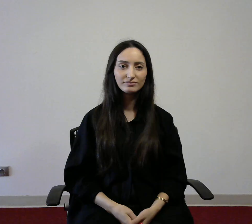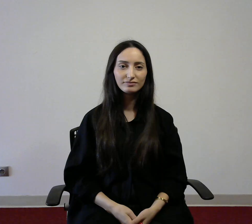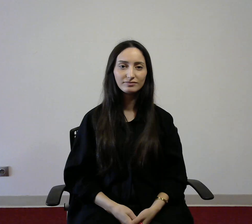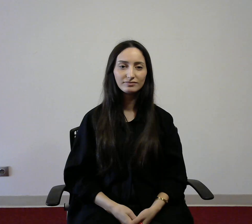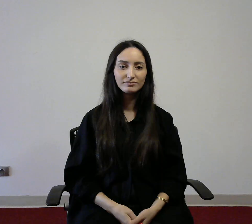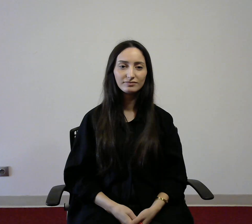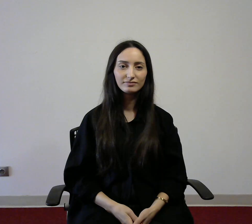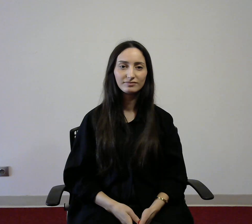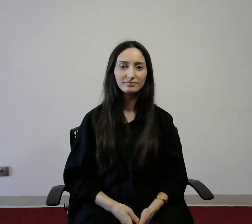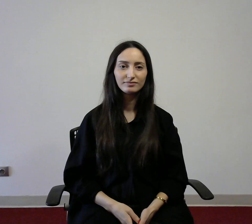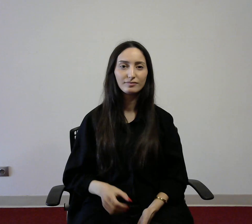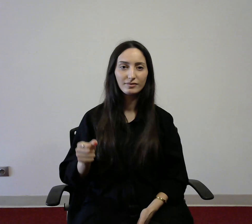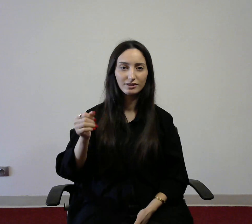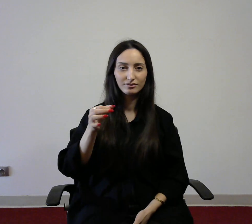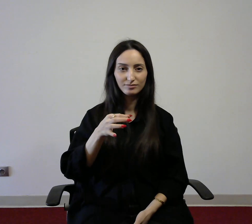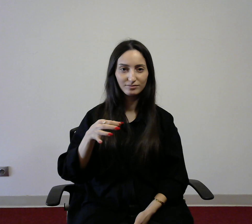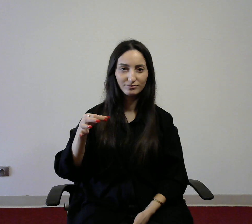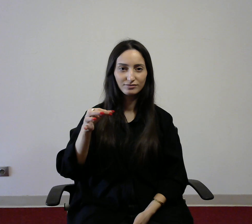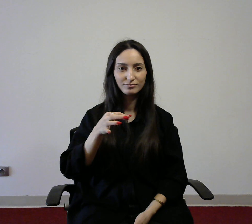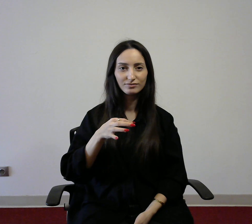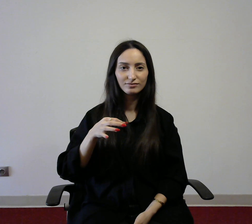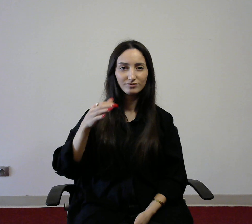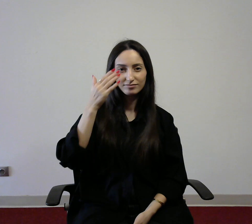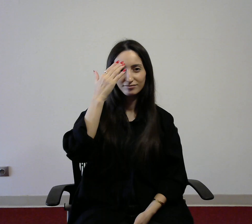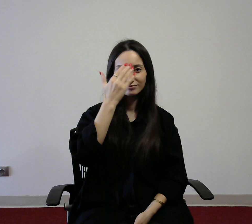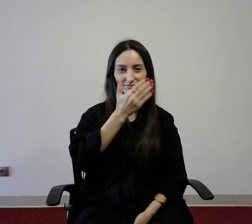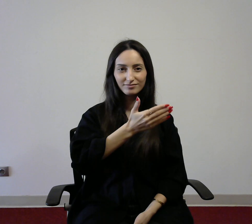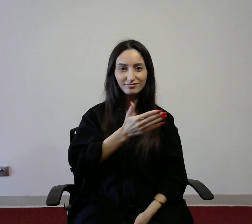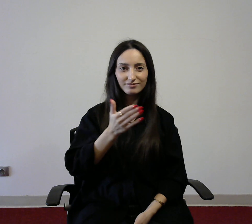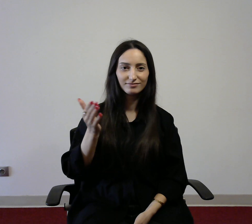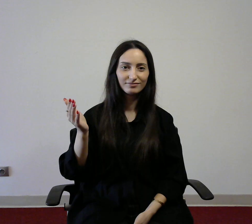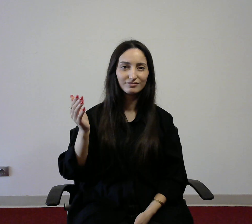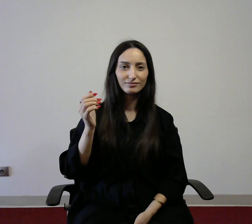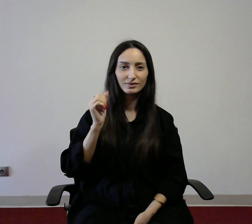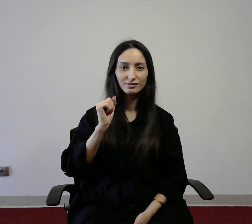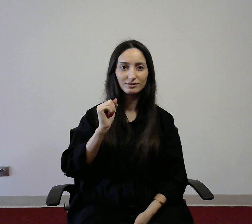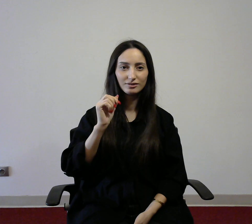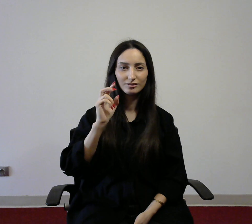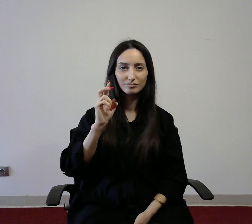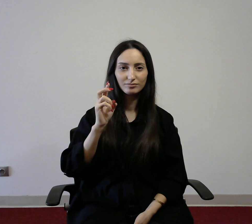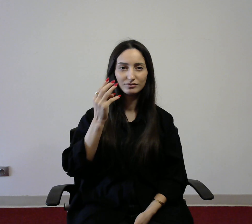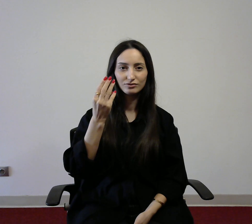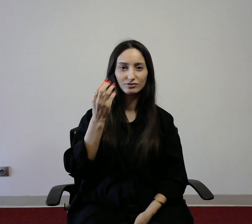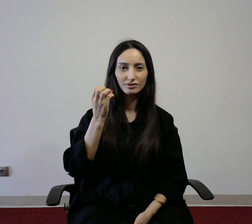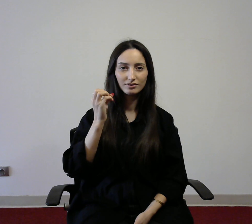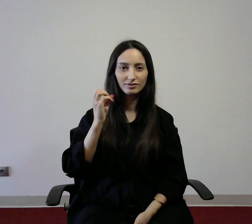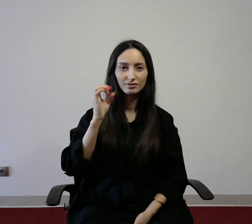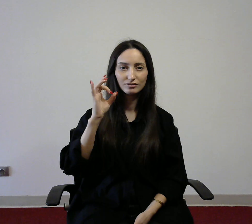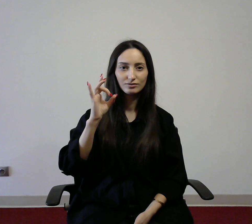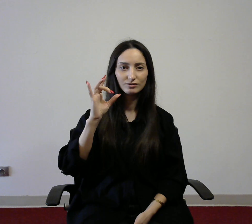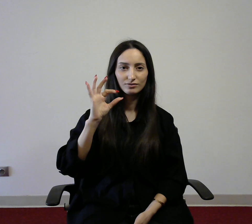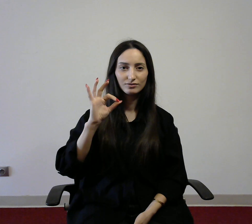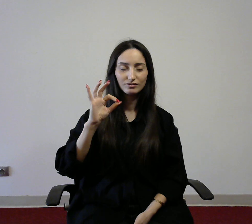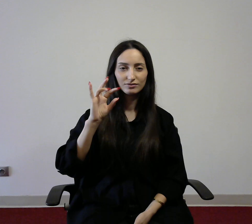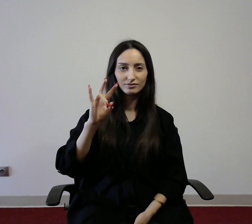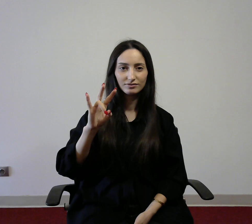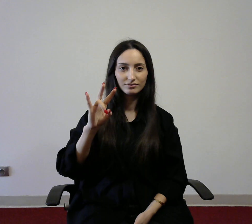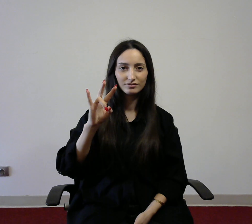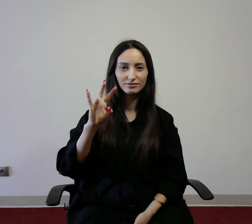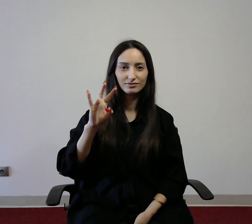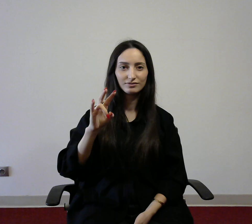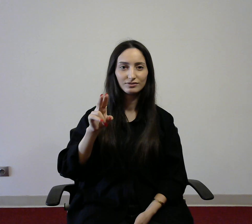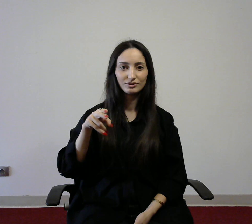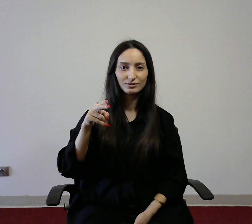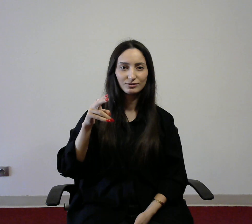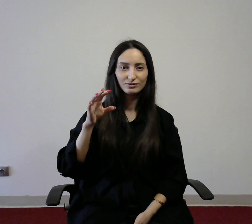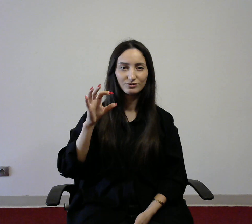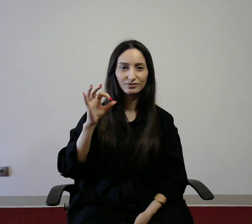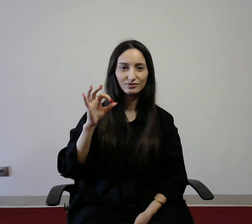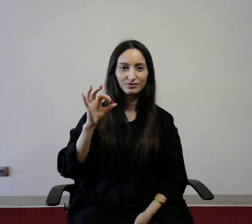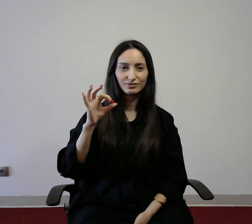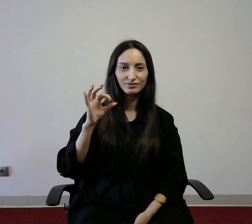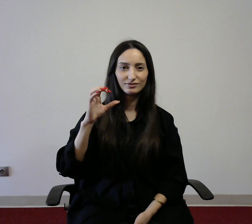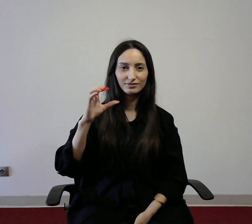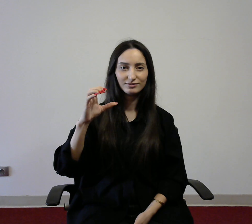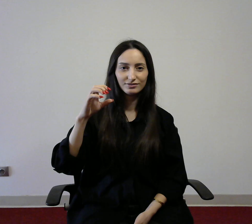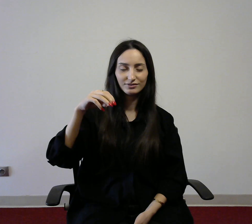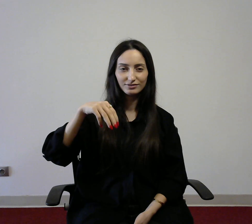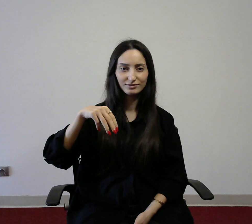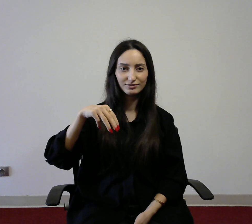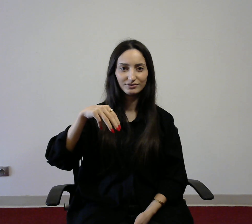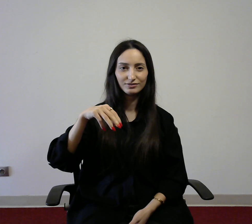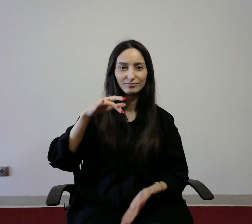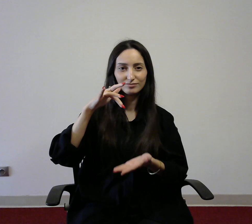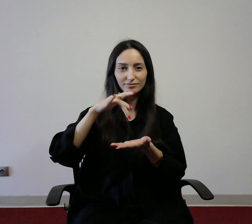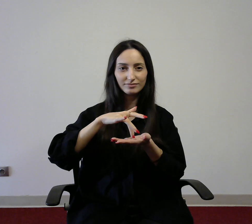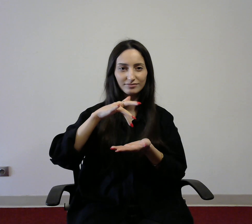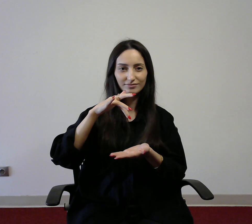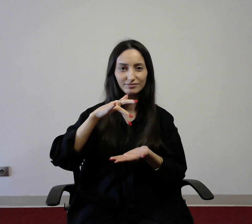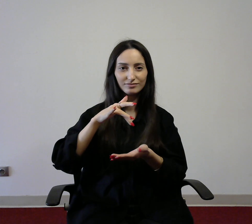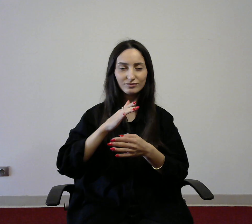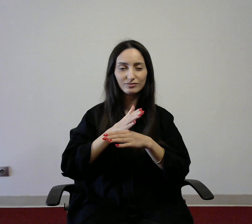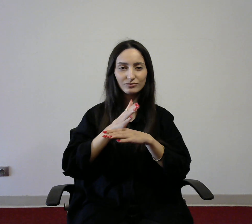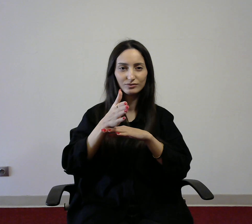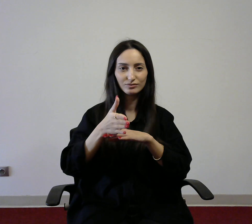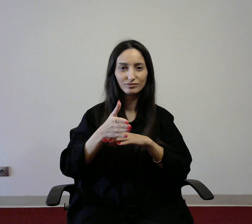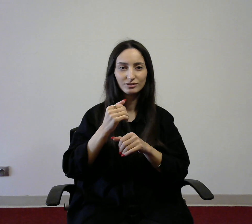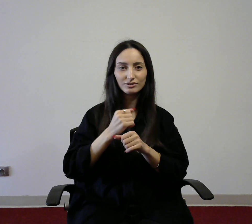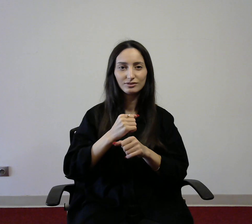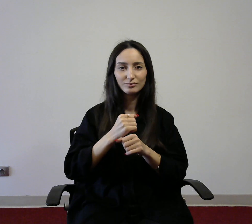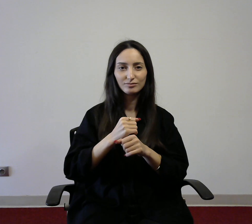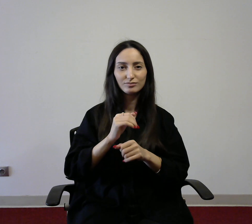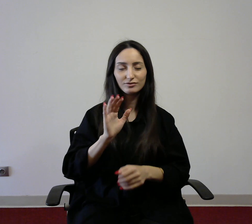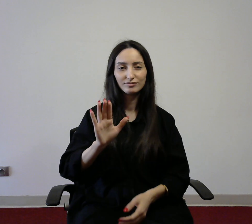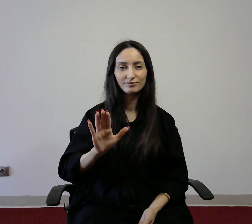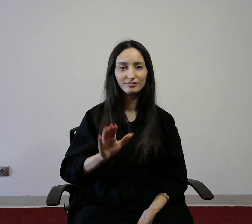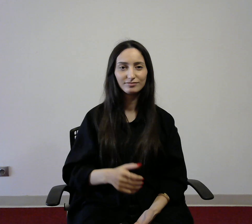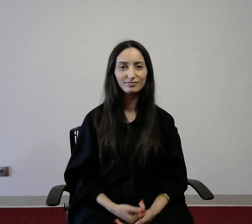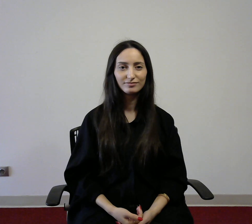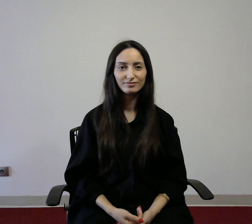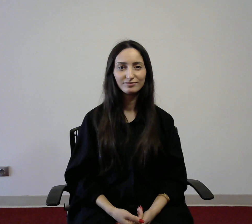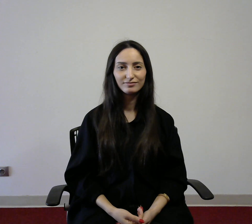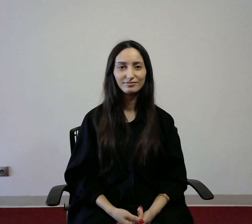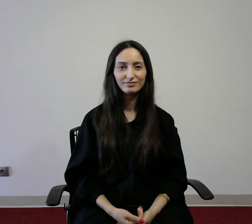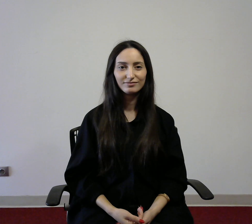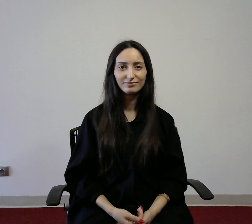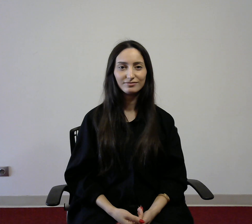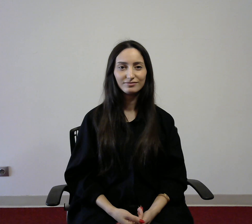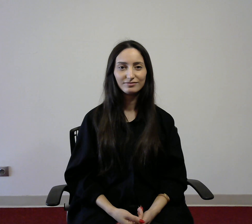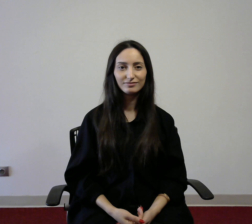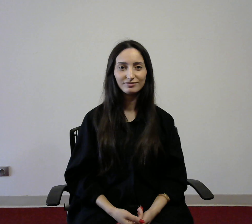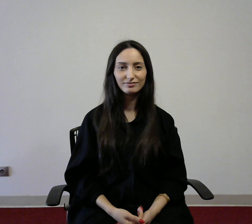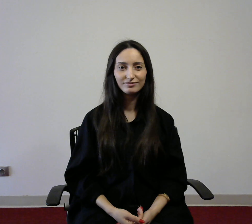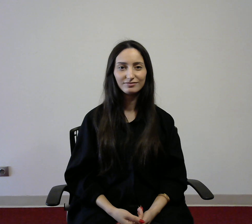Abşeron rayon sakinləri isə Abşeron DOST Mərkəzinə müraciət etməlidir